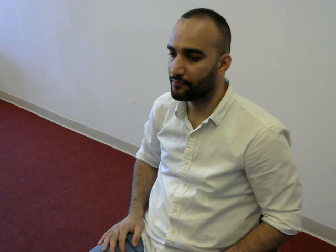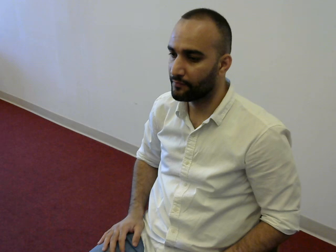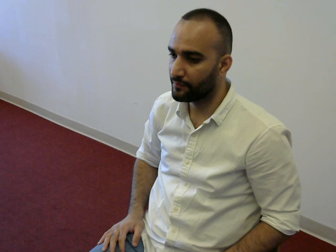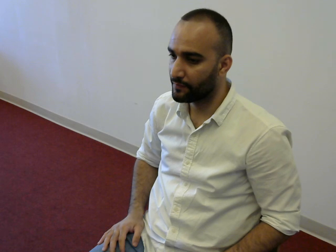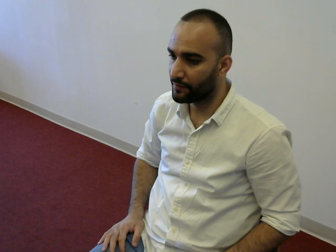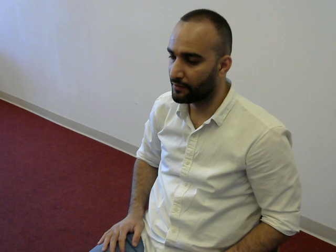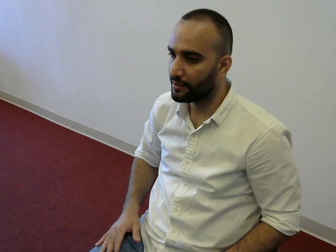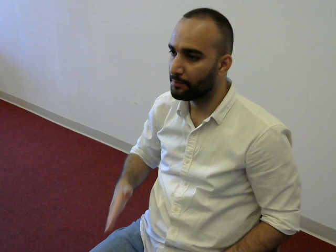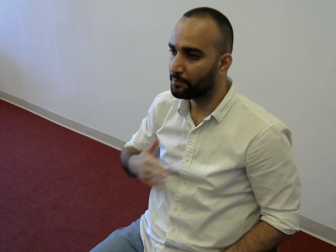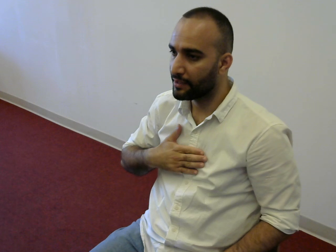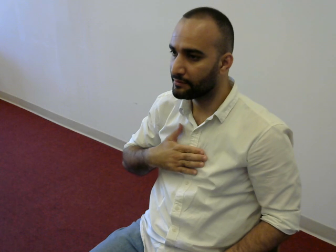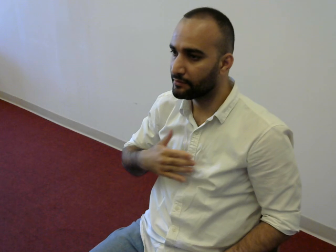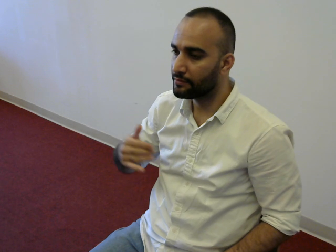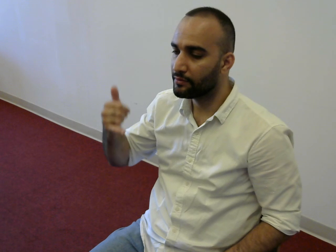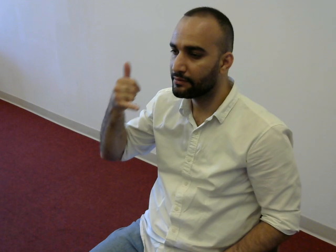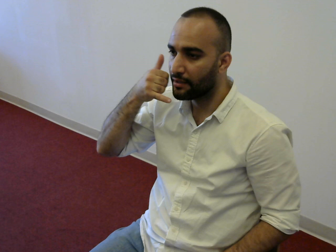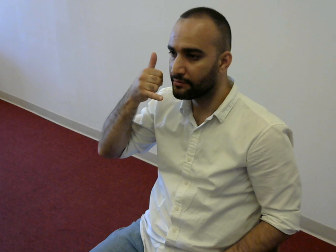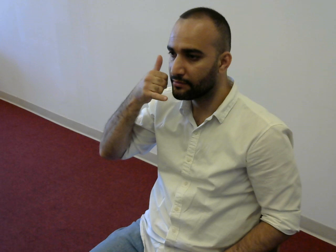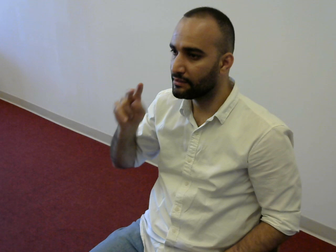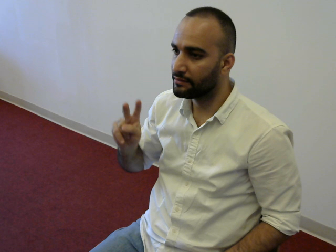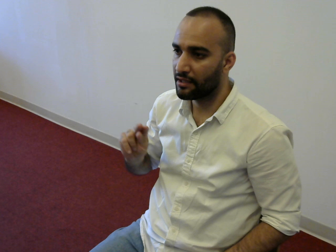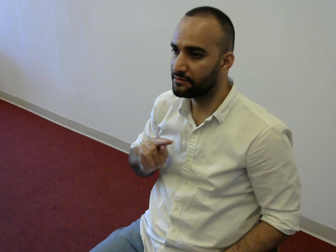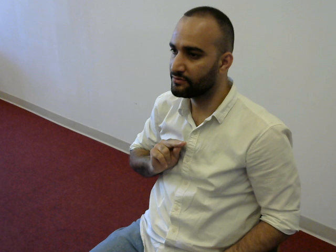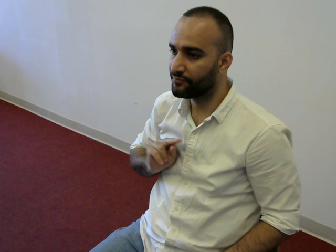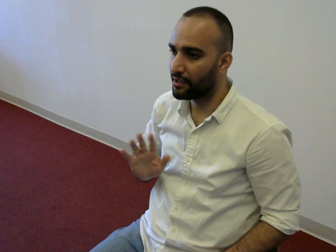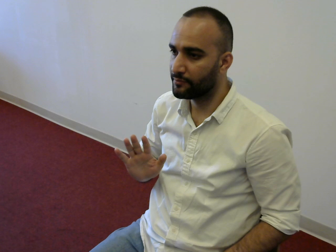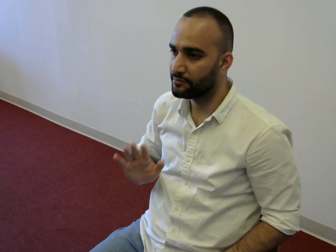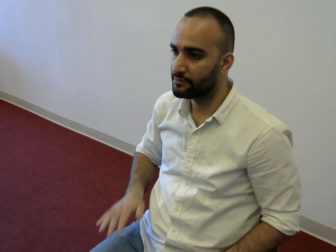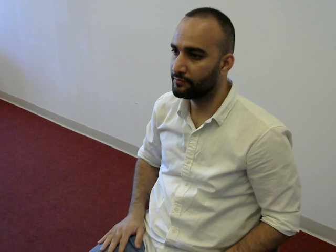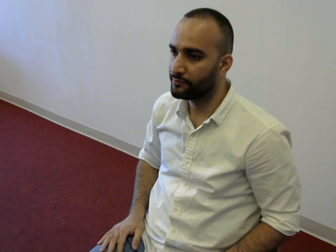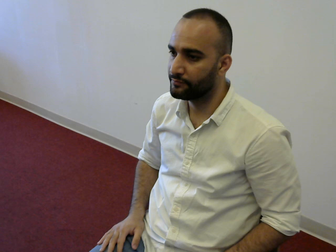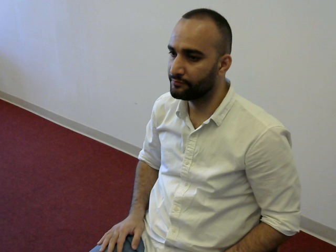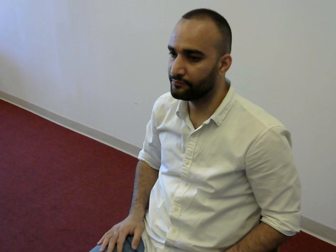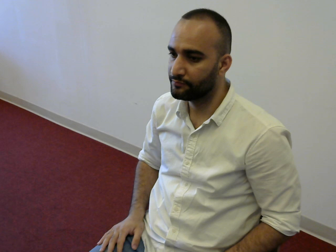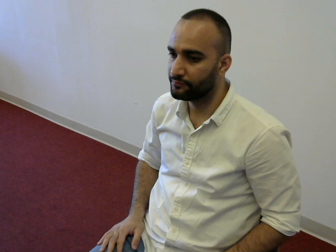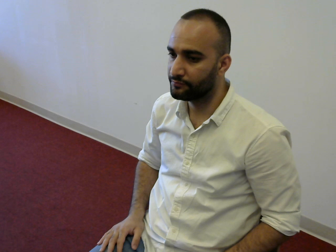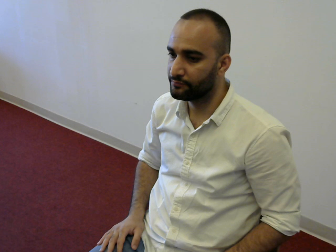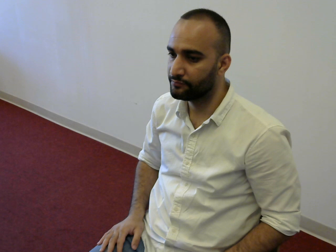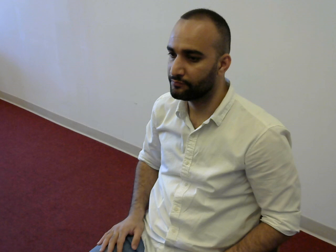Mənim mobil telefonum işləmir